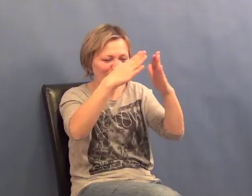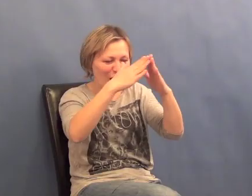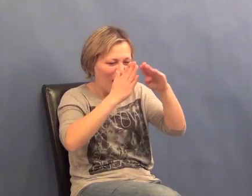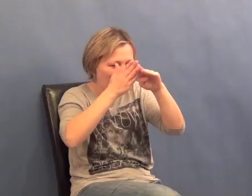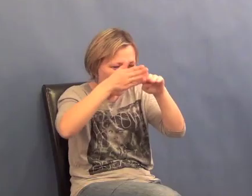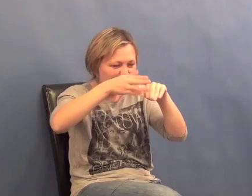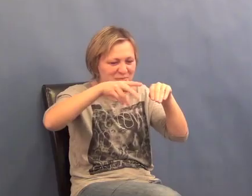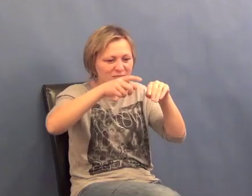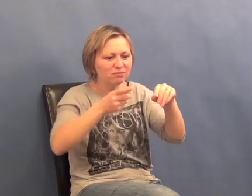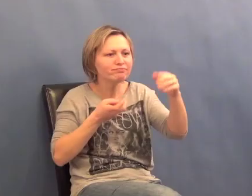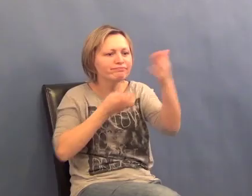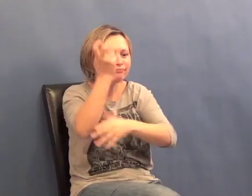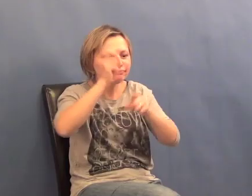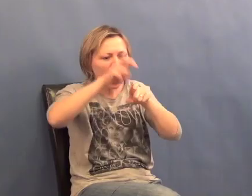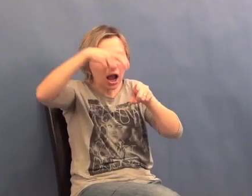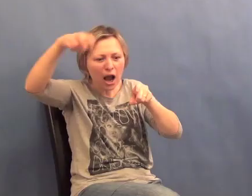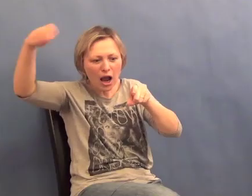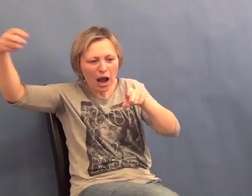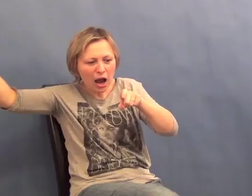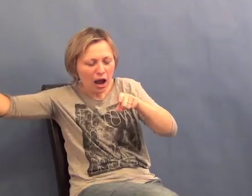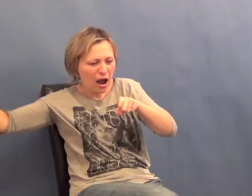Wpada i zostaje wyrzucony.